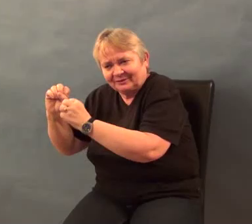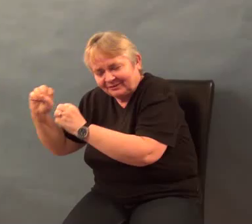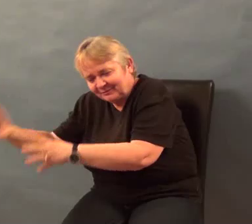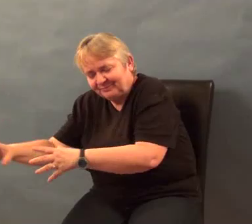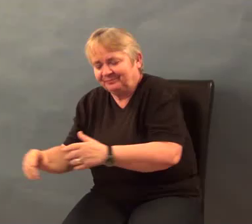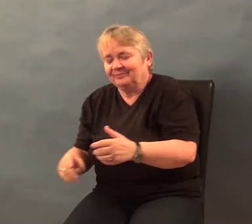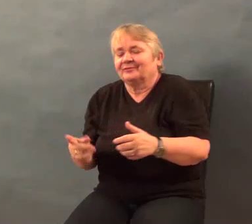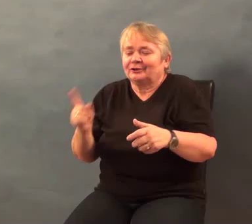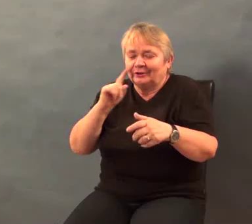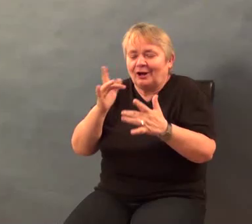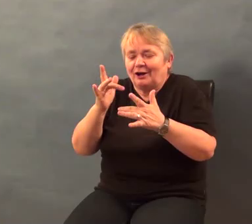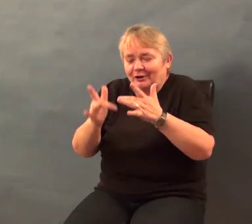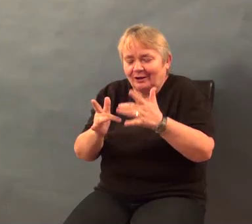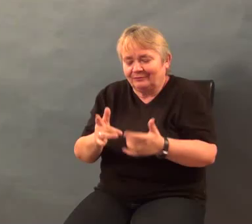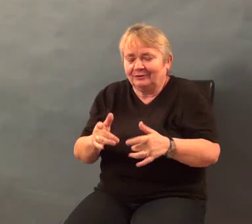Chłopiec odchodzi z rowerem.